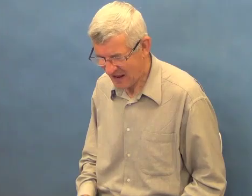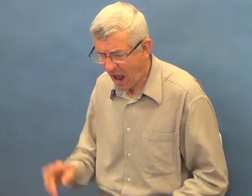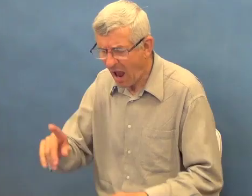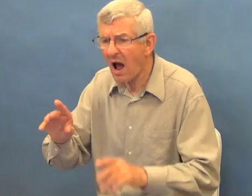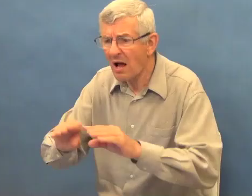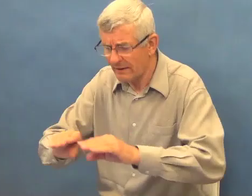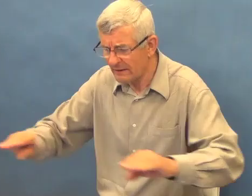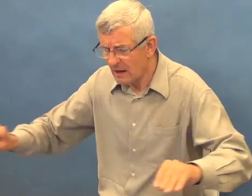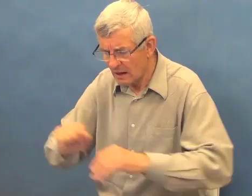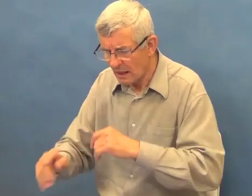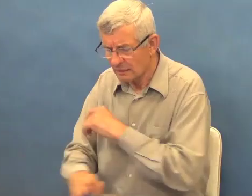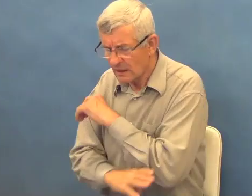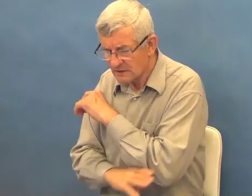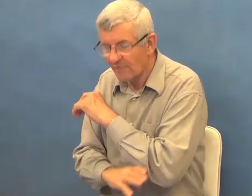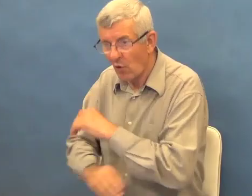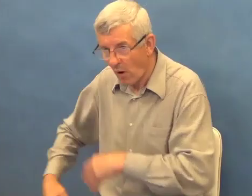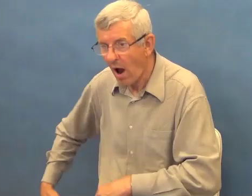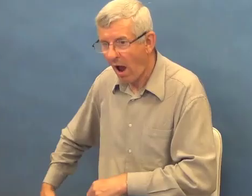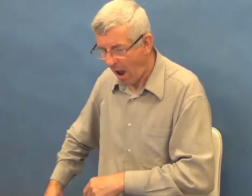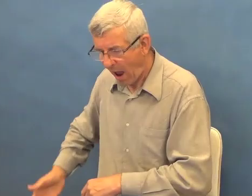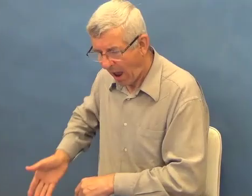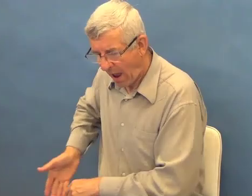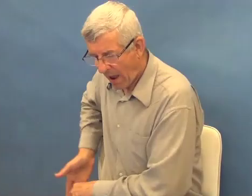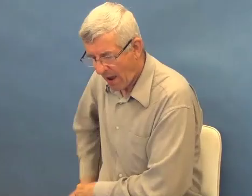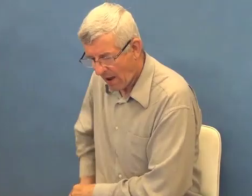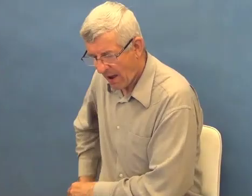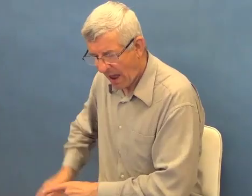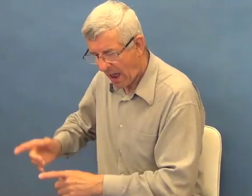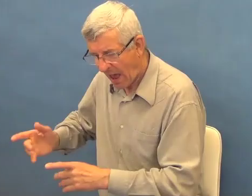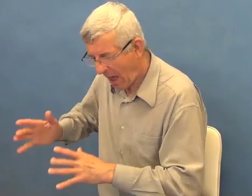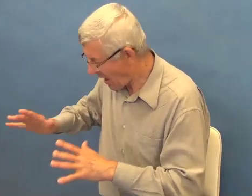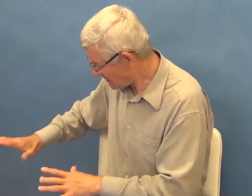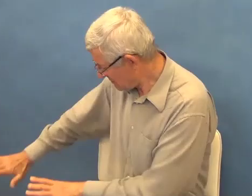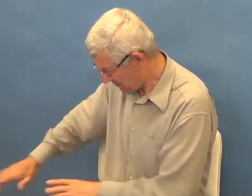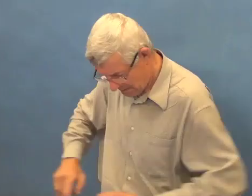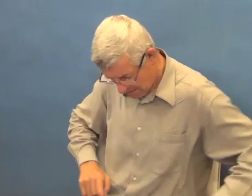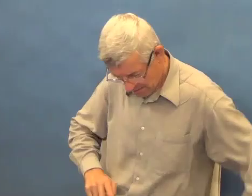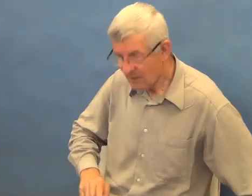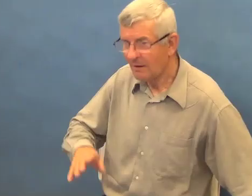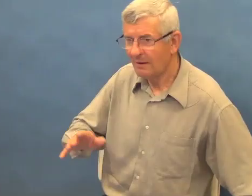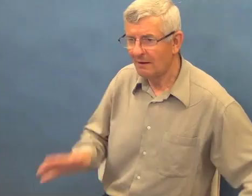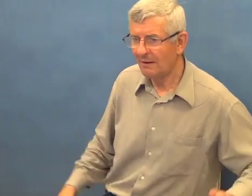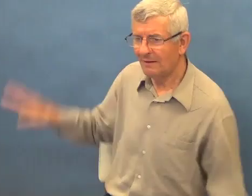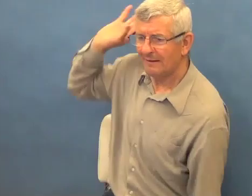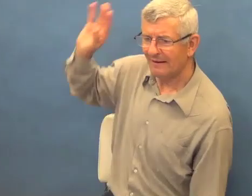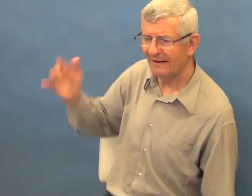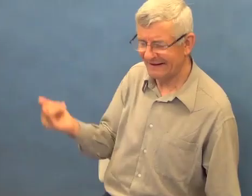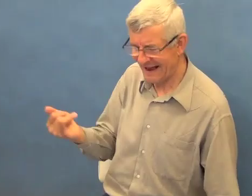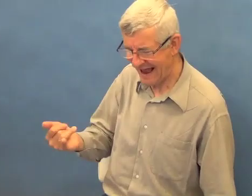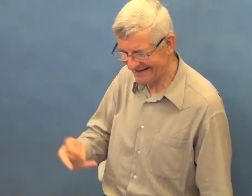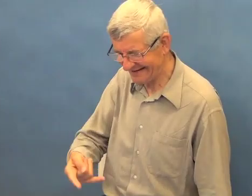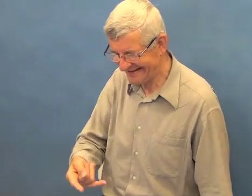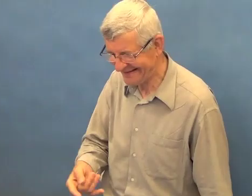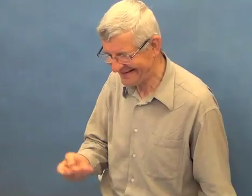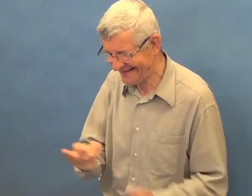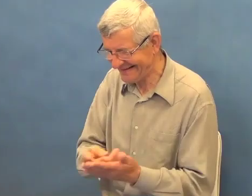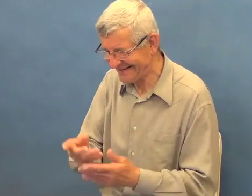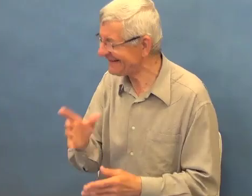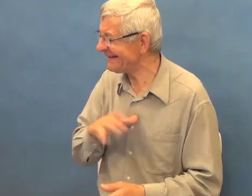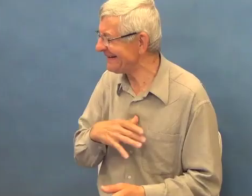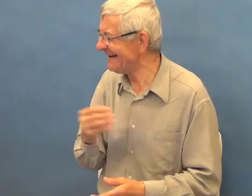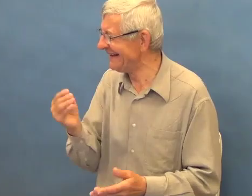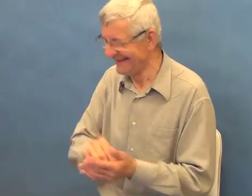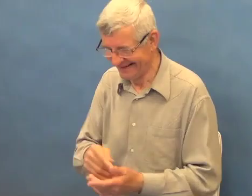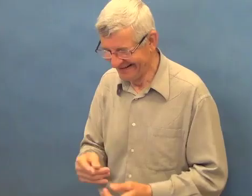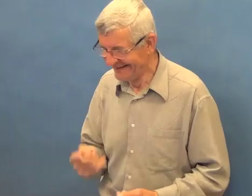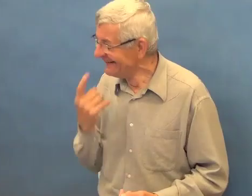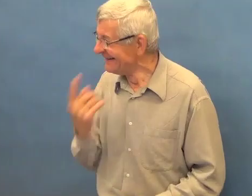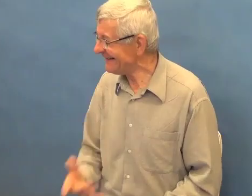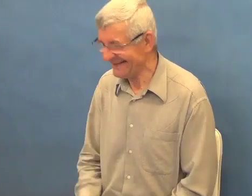Jest drewniana deska i jak ktoś tak spiłuje, to może się wywalić, fajnie jest zrobione, śmieszne.